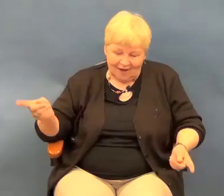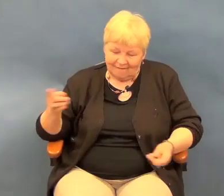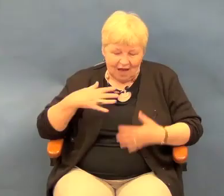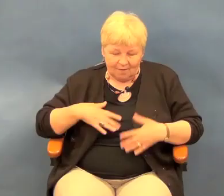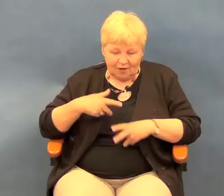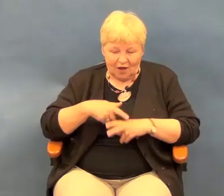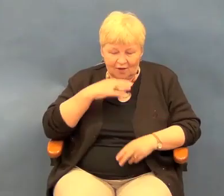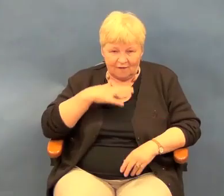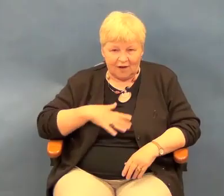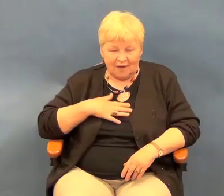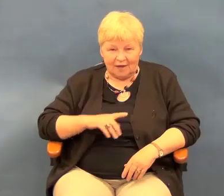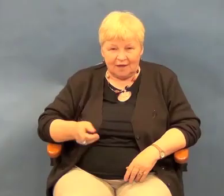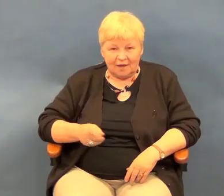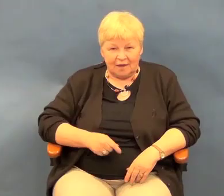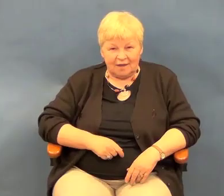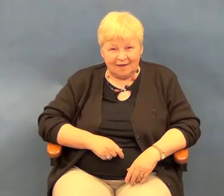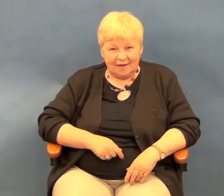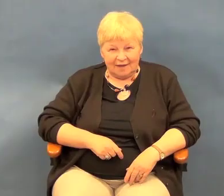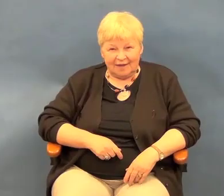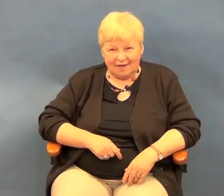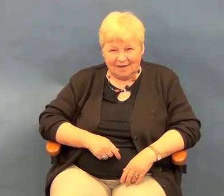Nie wolno kąpać koni wodą.